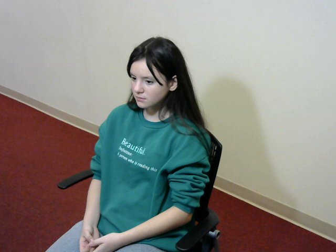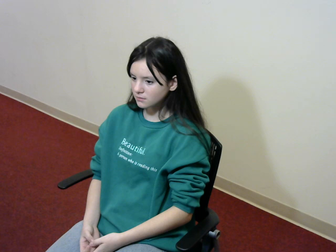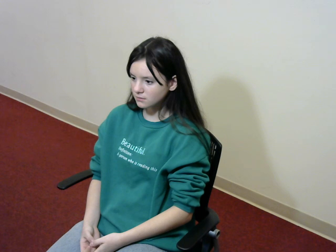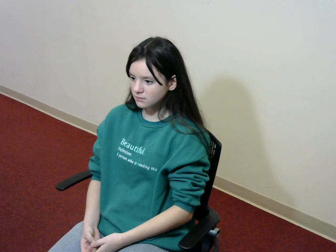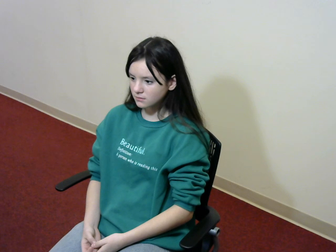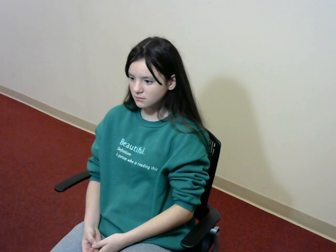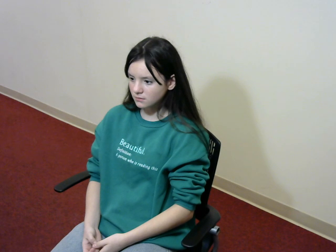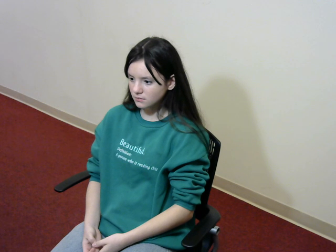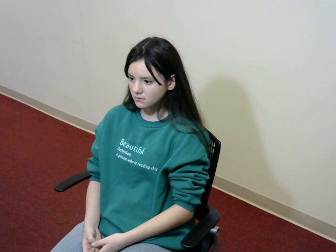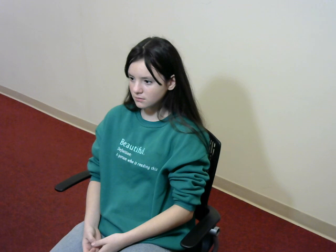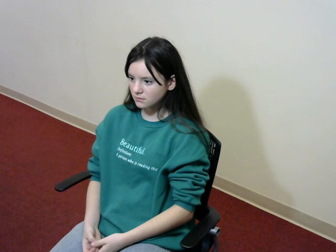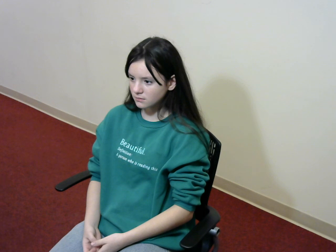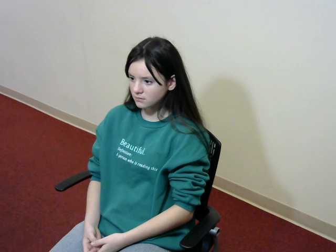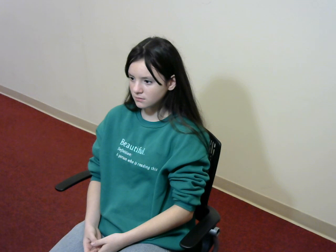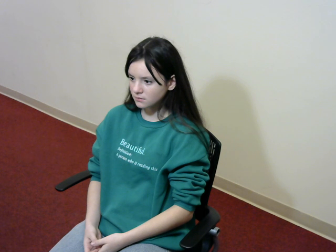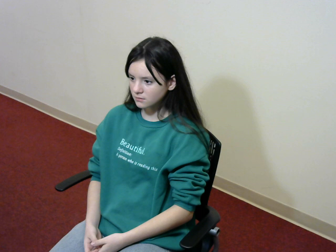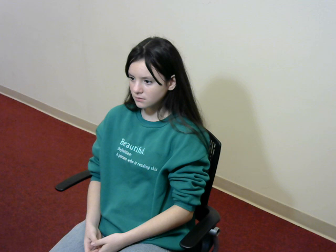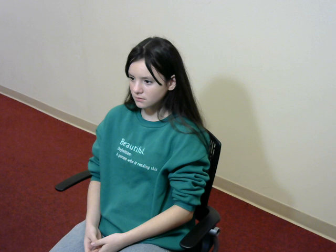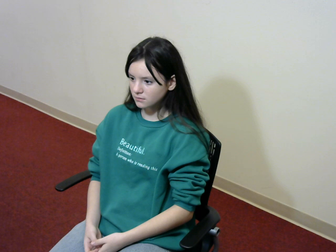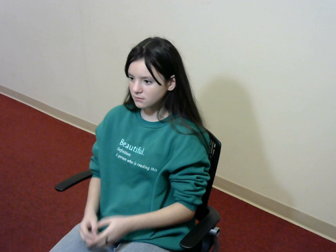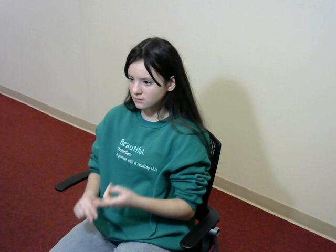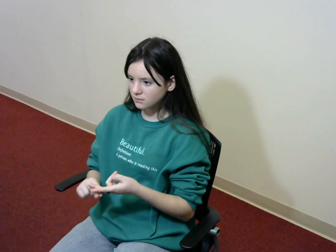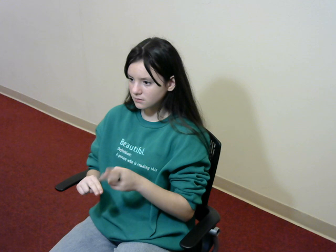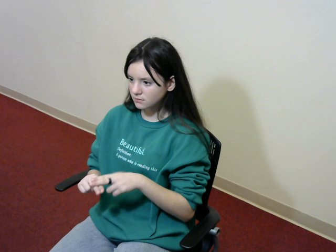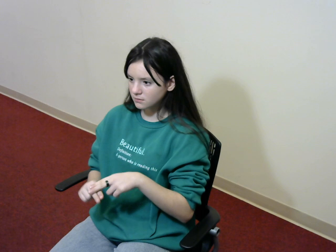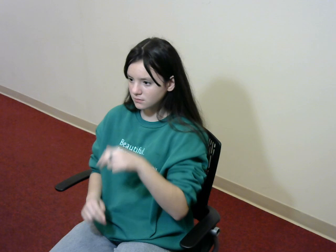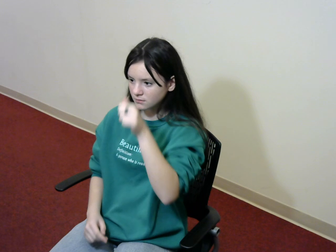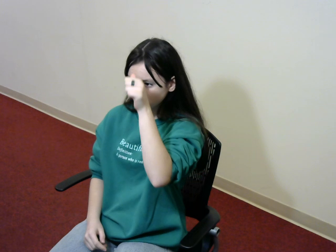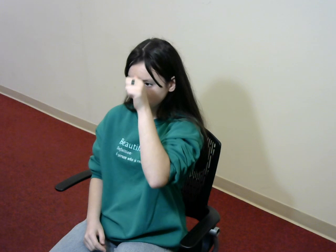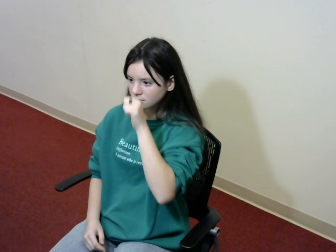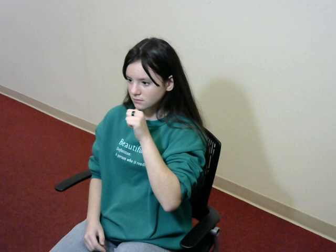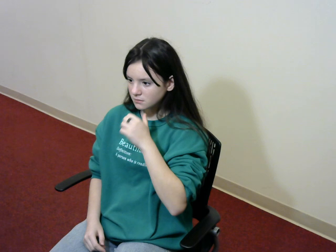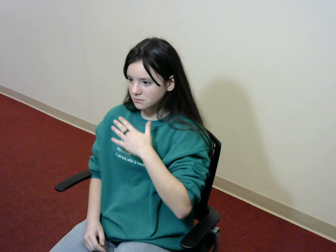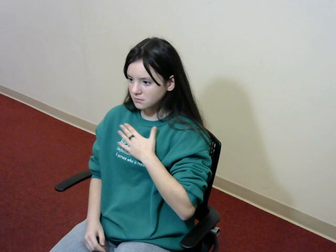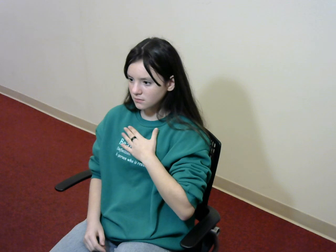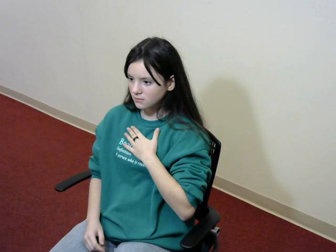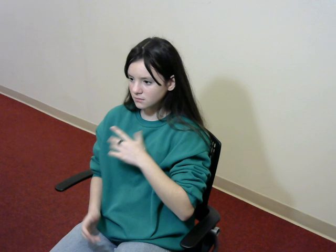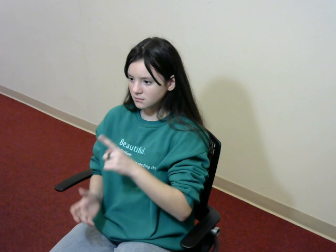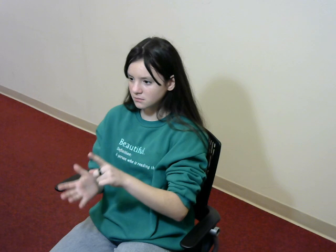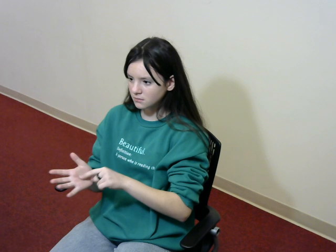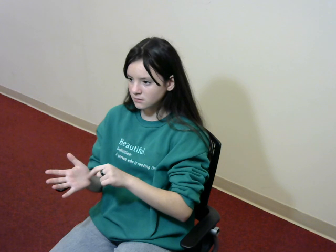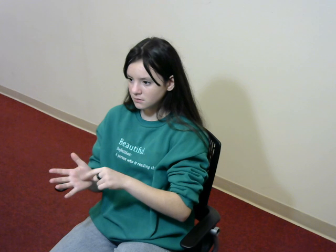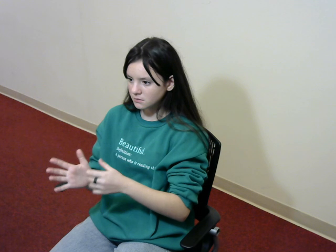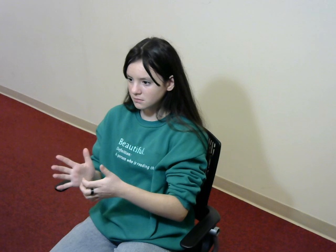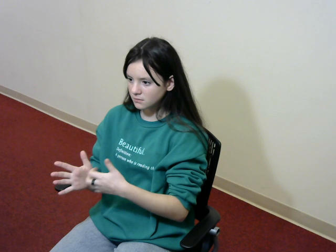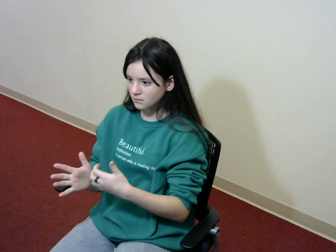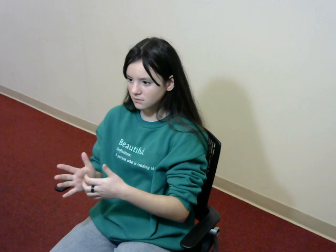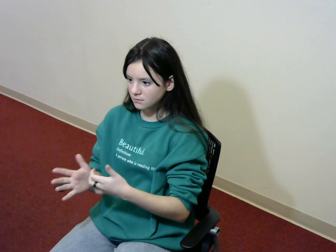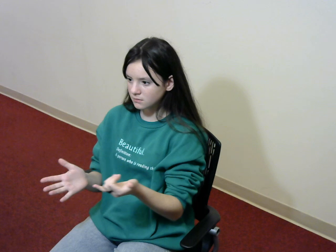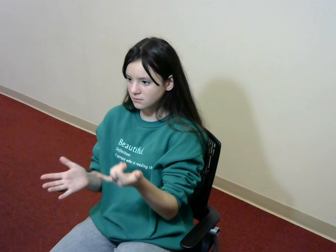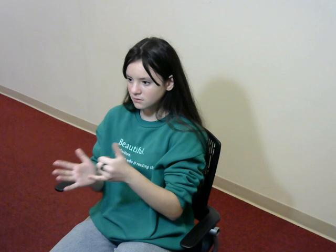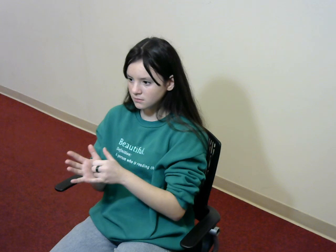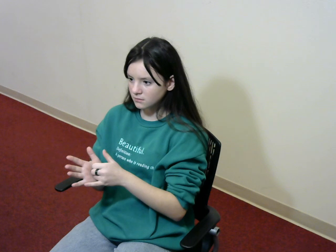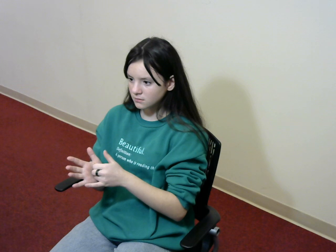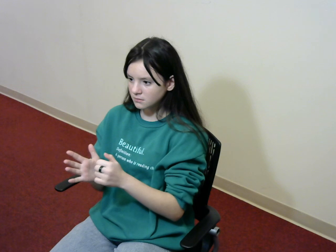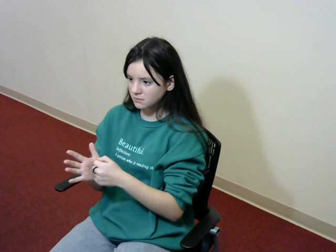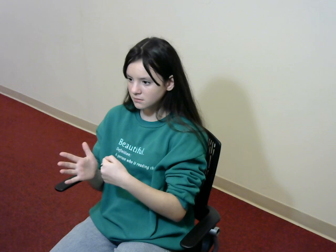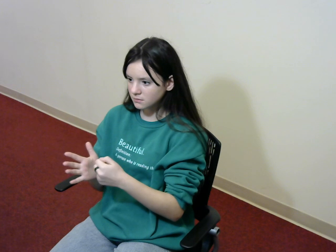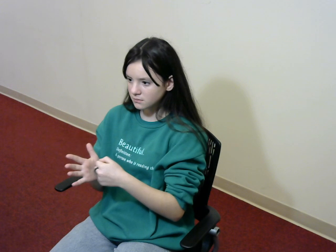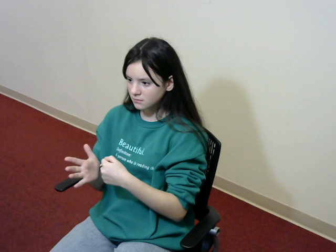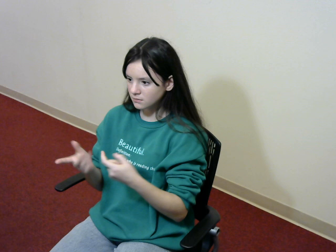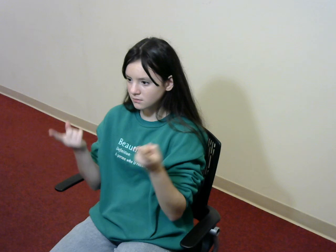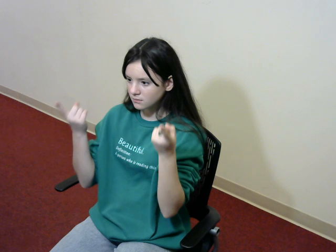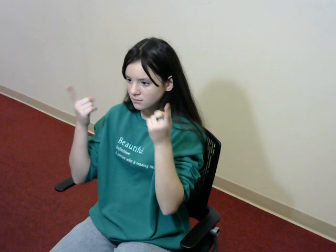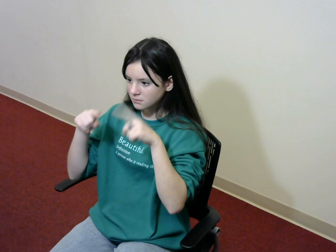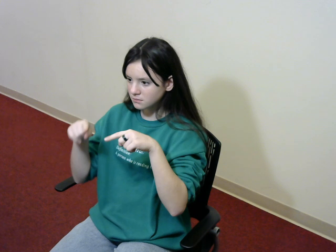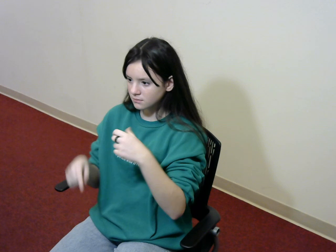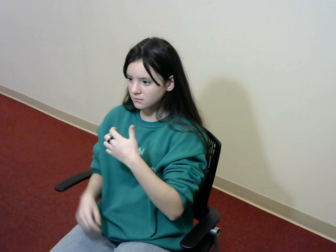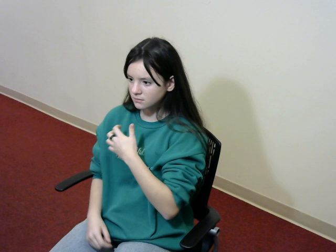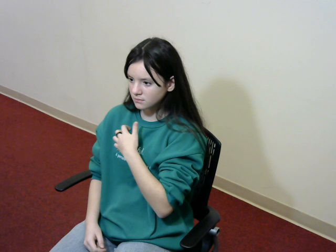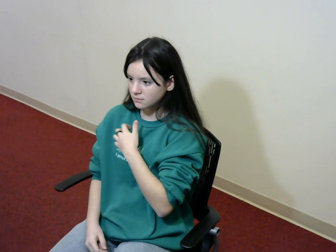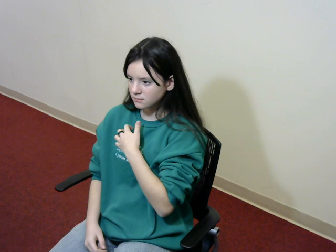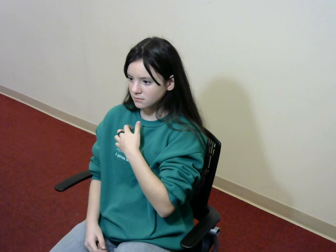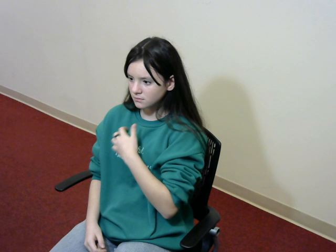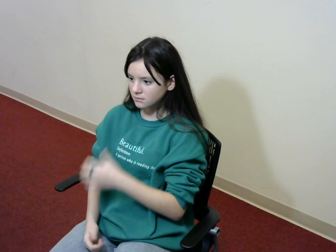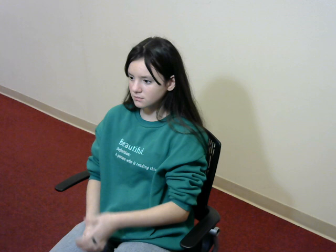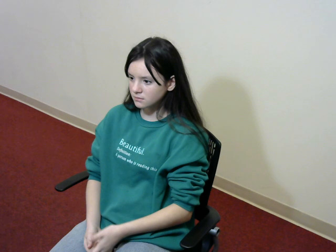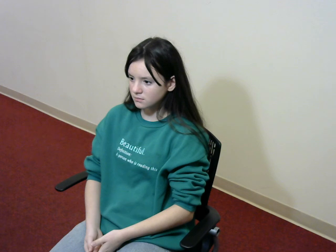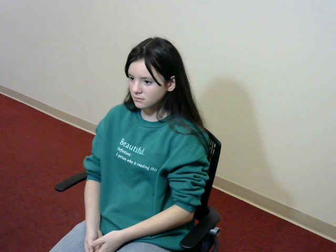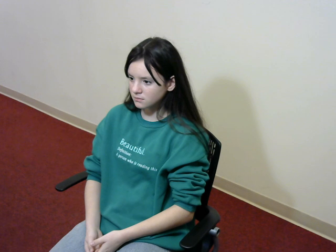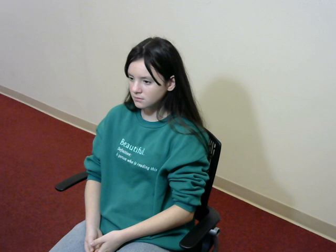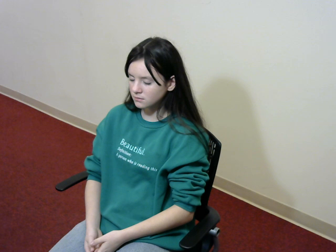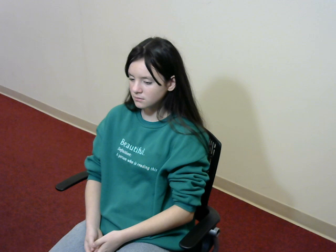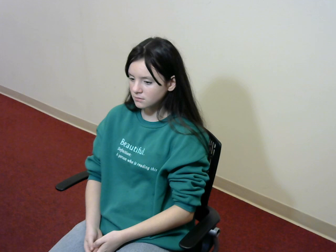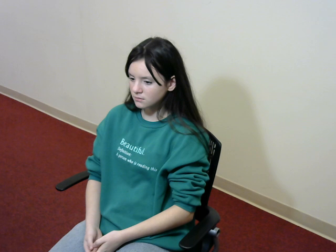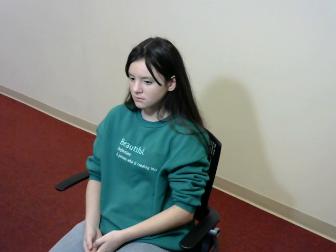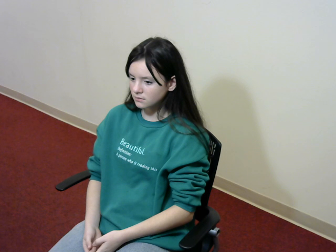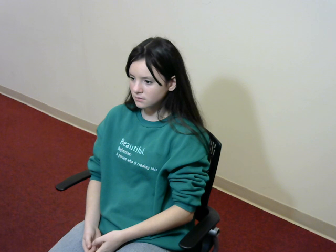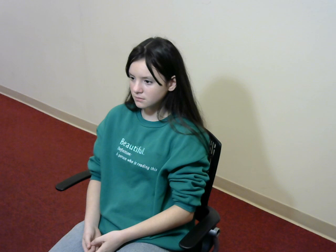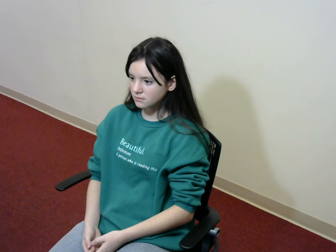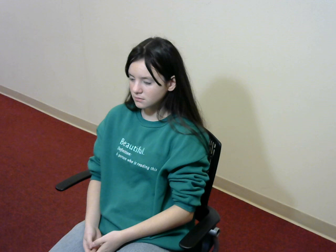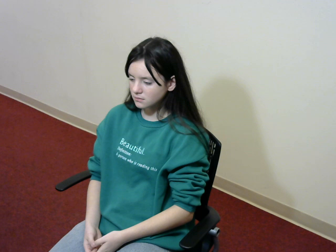Bu ay mənim pensiyam əksik yüklənib, səbəbini bilmək istəyirəm